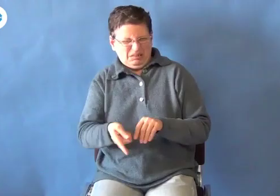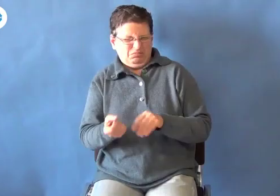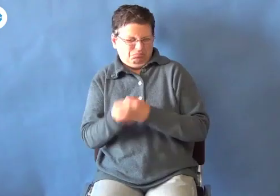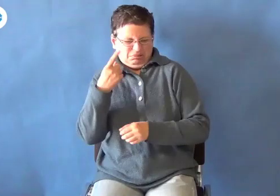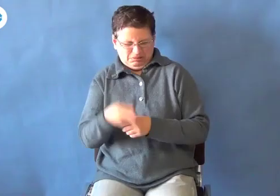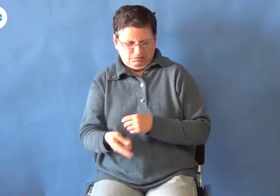To jakieś dziwne.